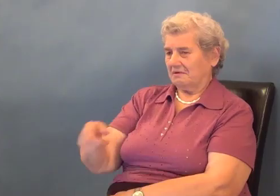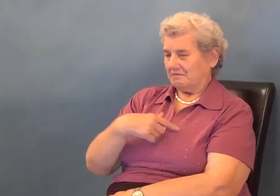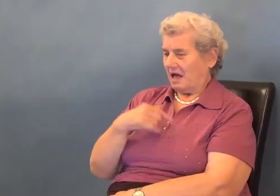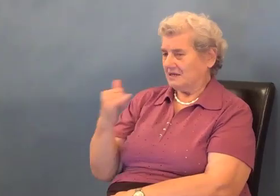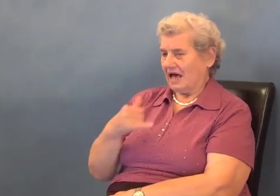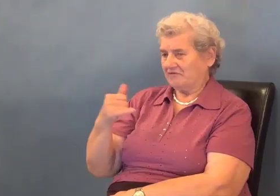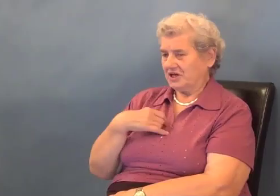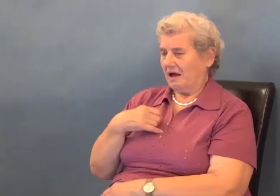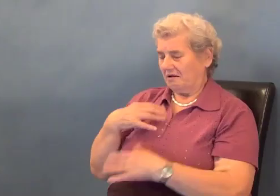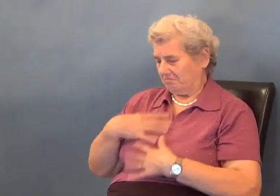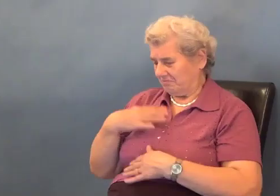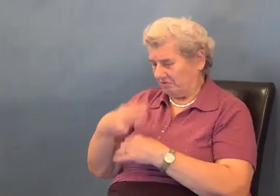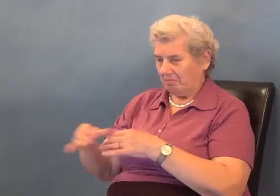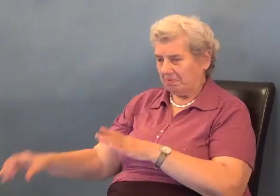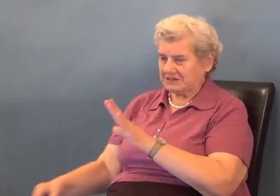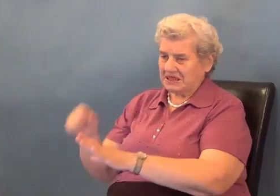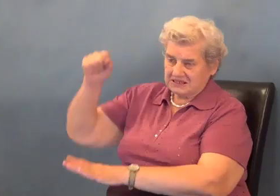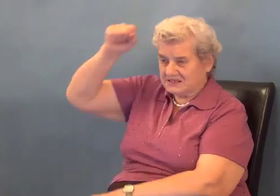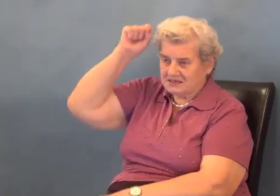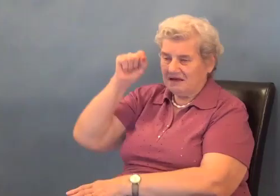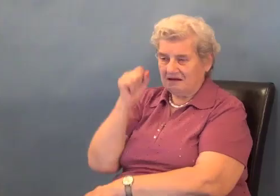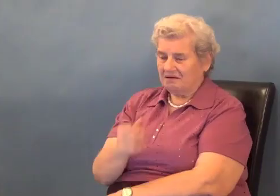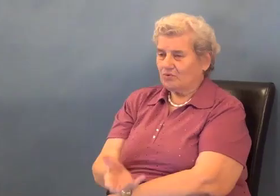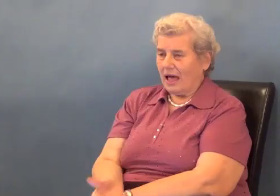Ja zawsze kąpię się i potem biorę prysznic.